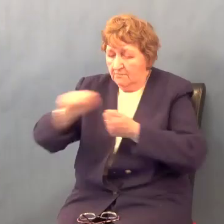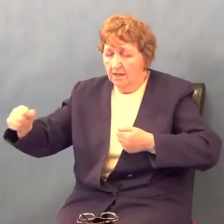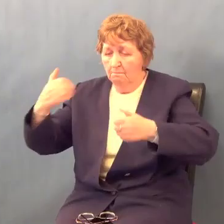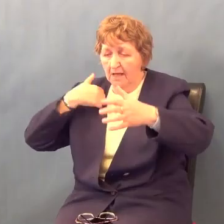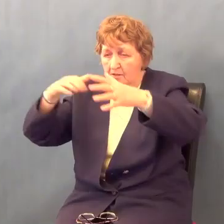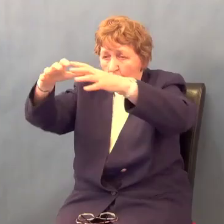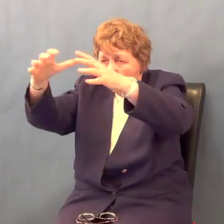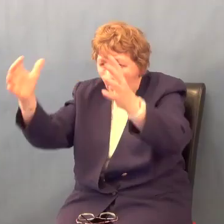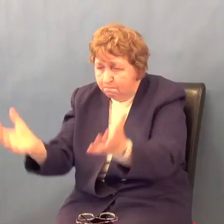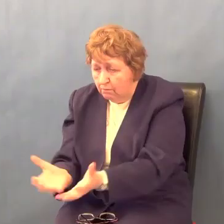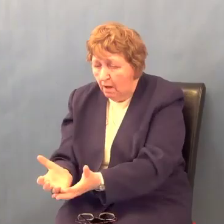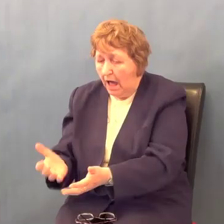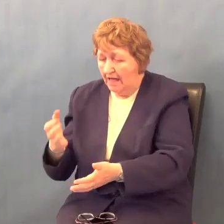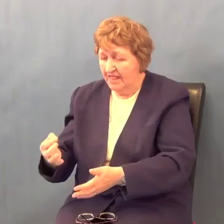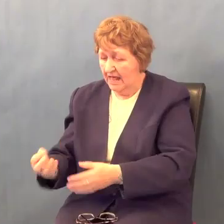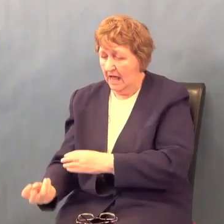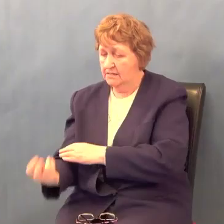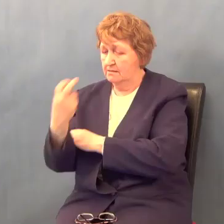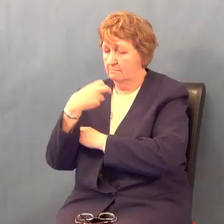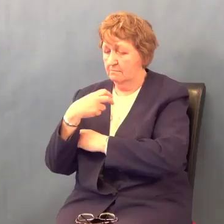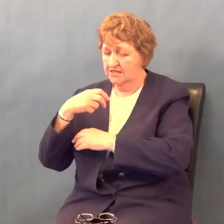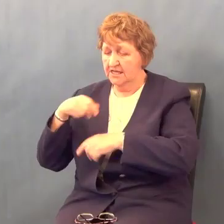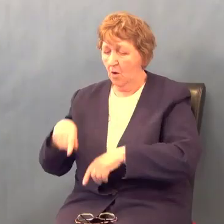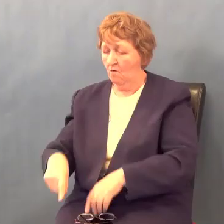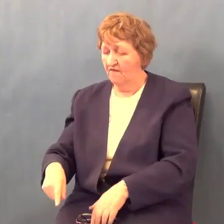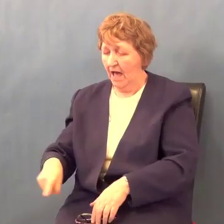Był ul pszczeli, a teraz wyskoczyła sowa.